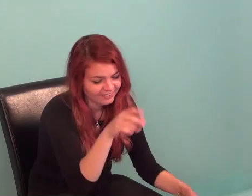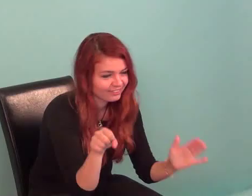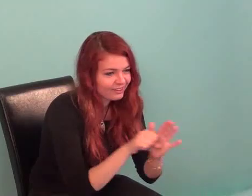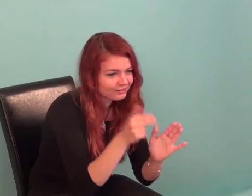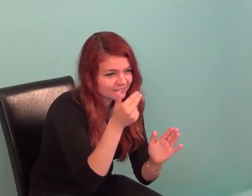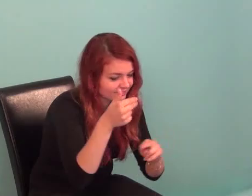Do niedzieli.